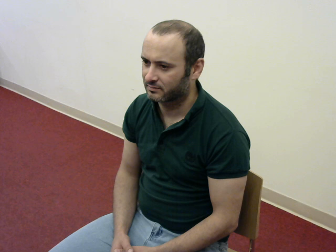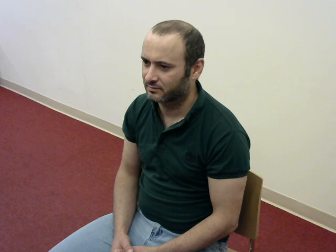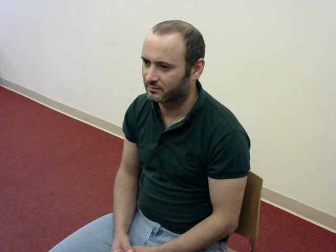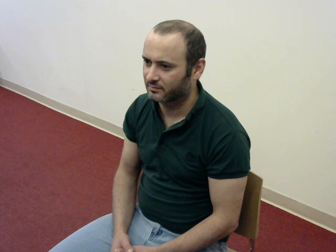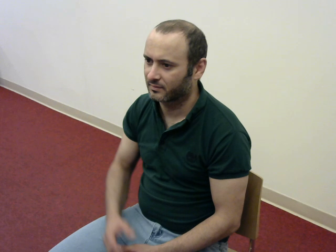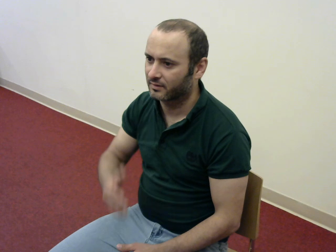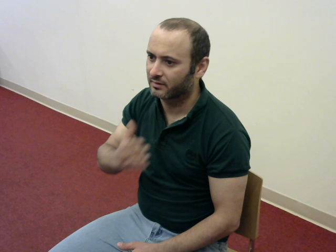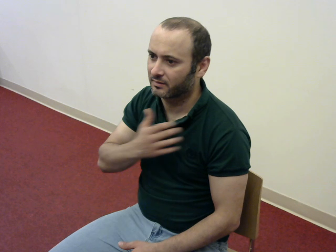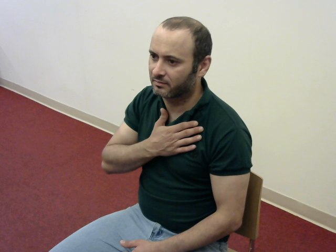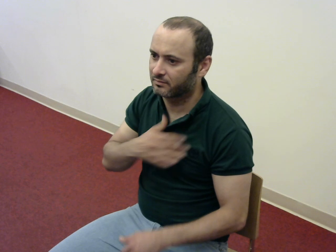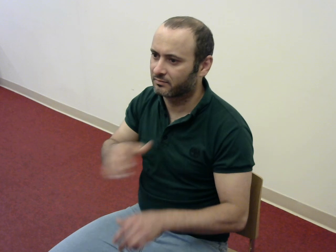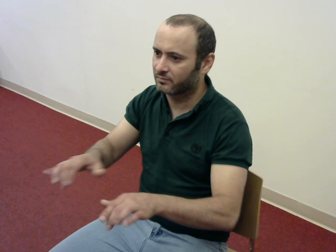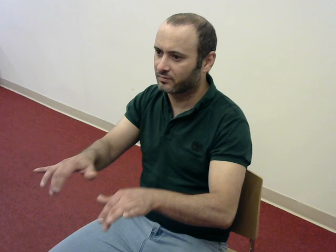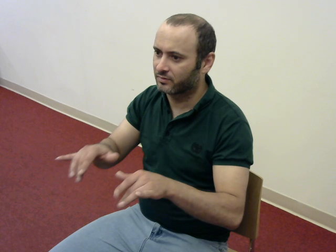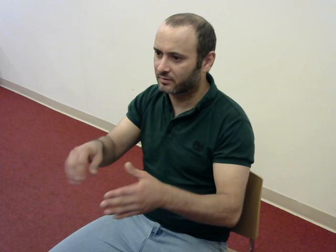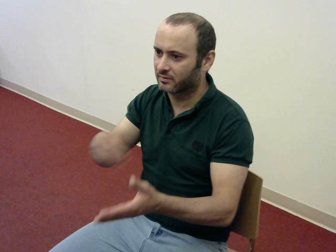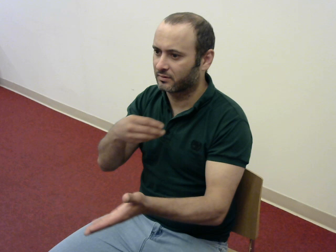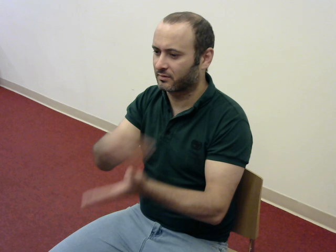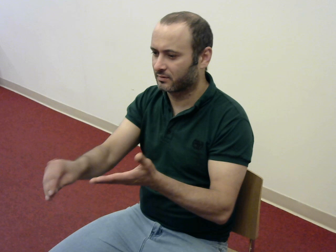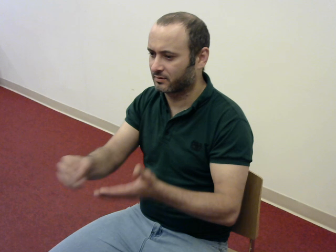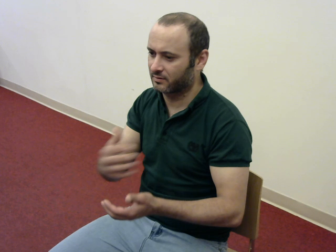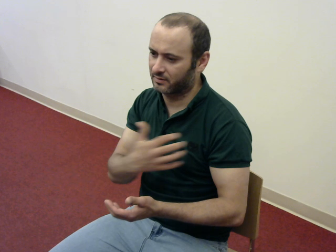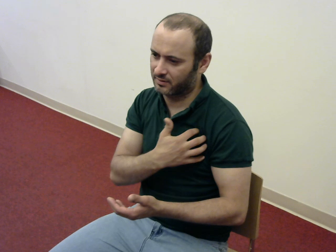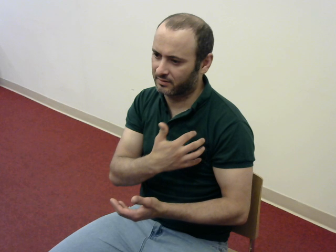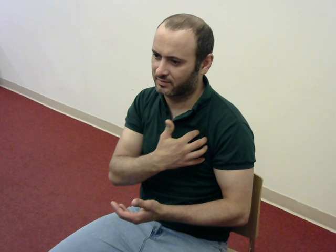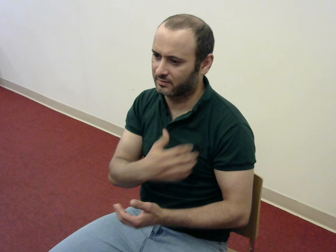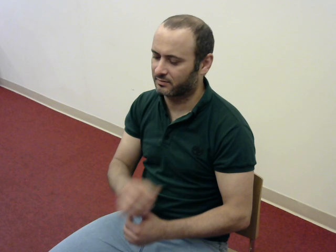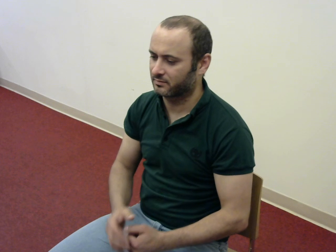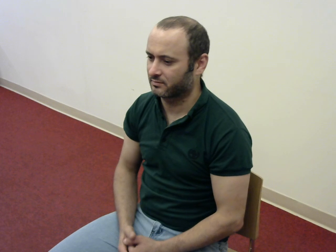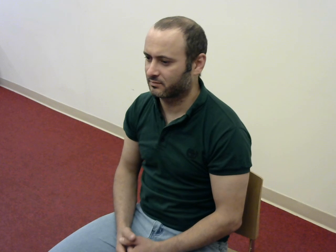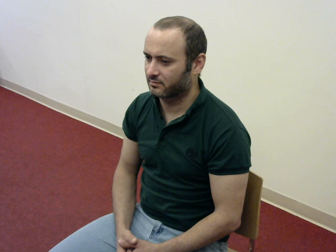Mən kompüter almaq istəyirəm